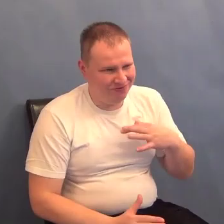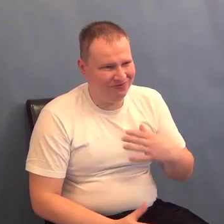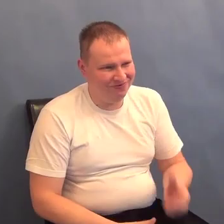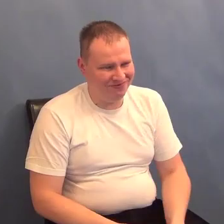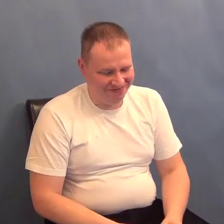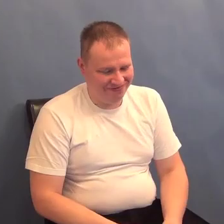Wolne.